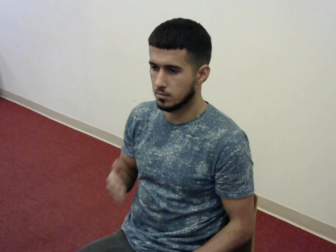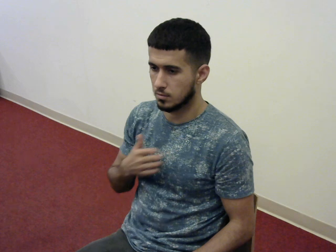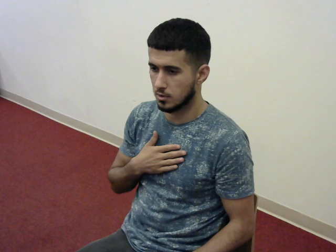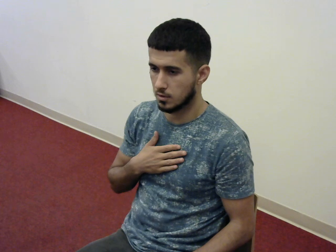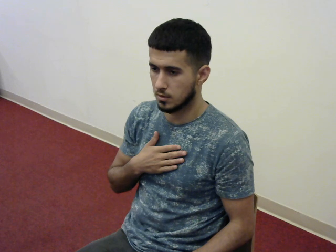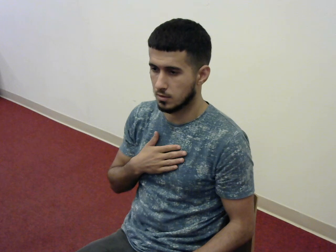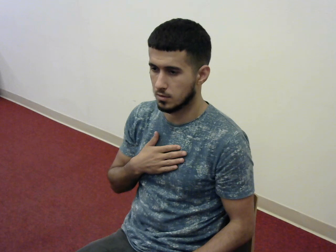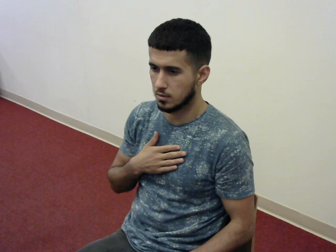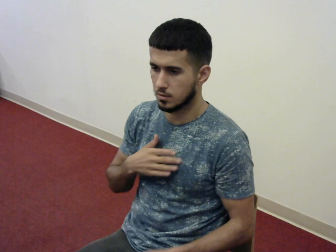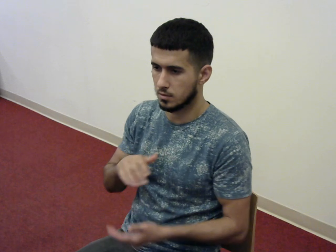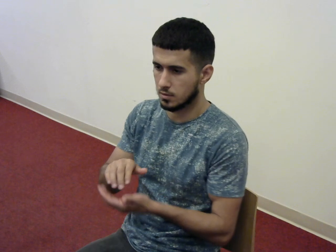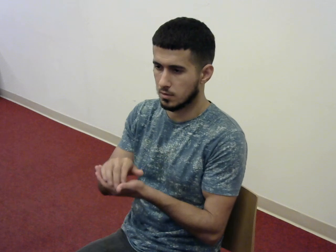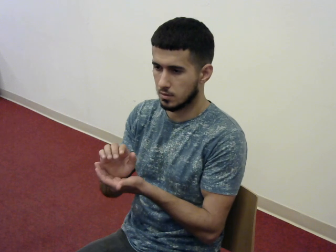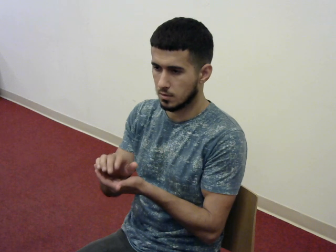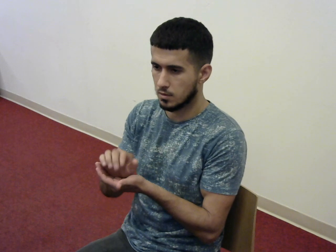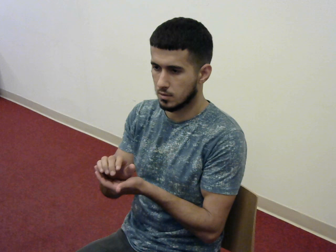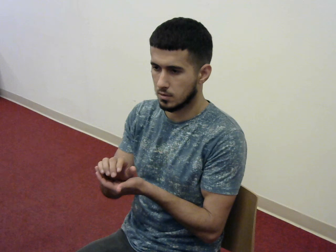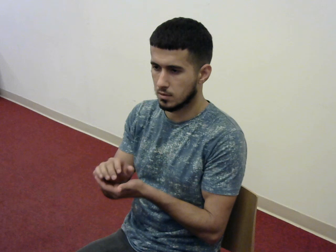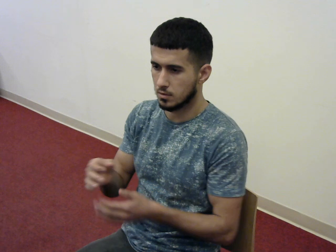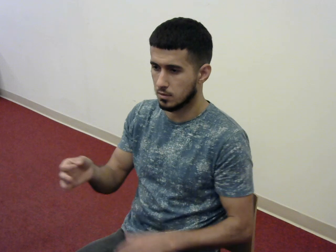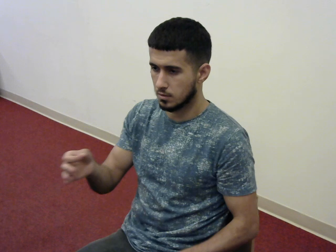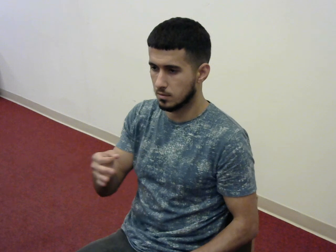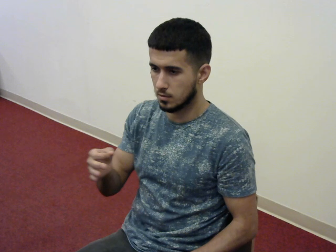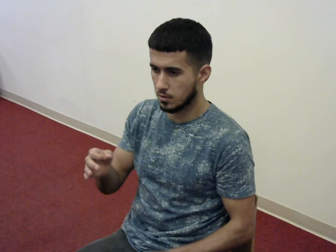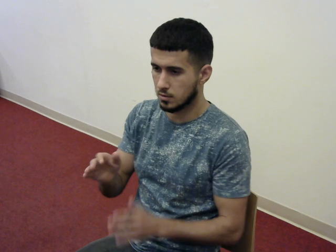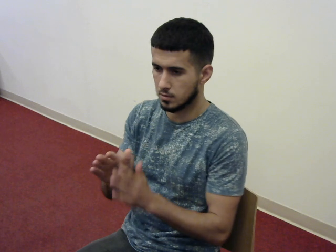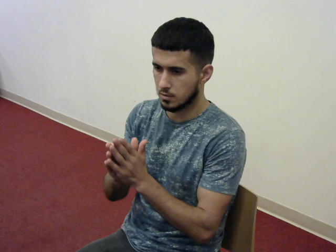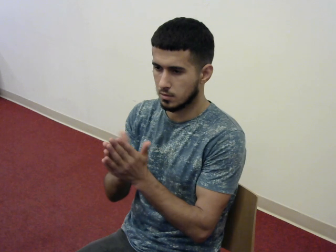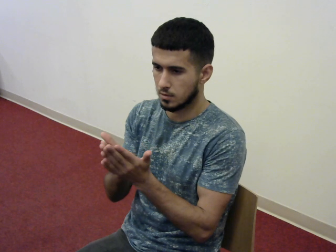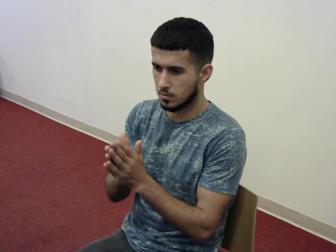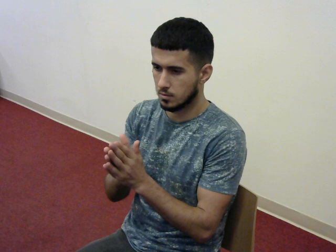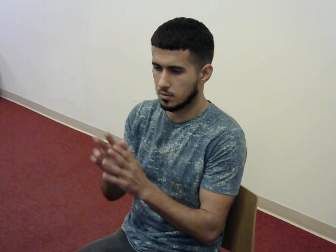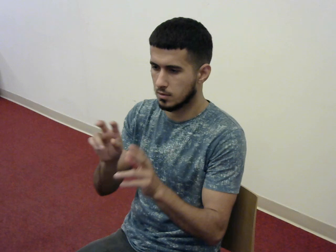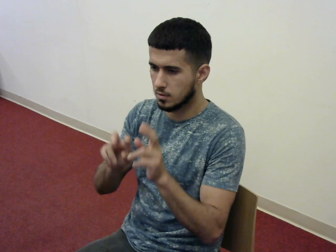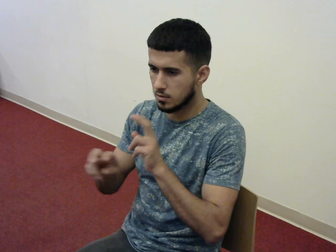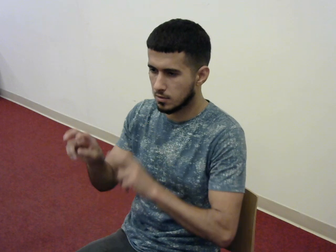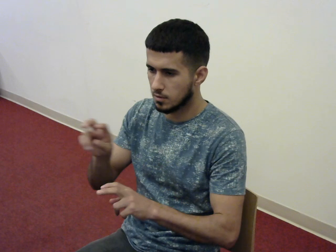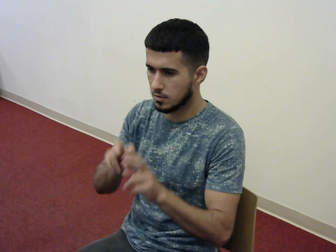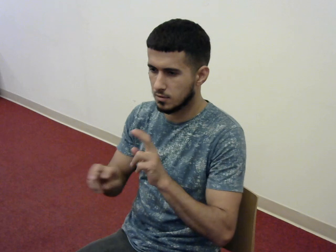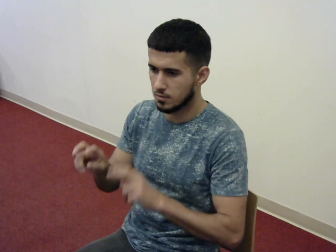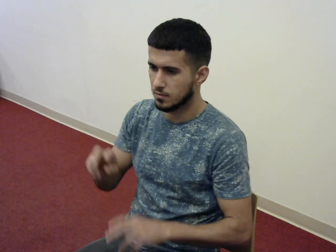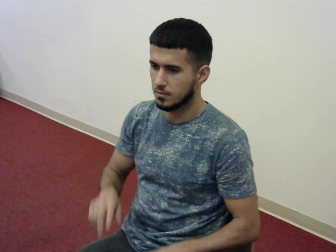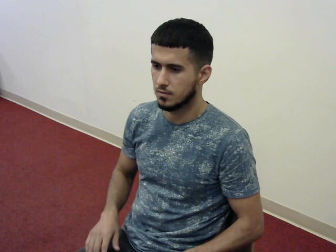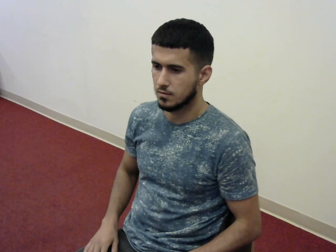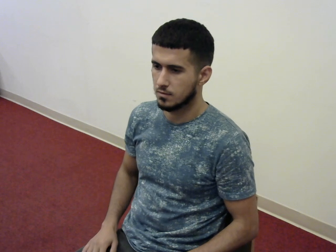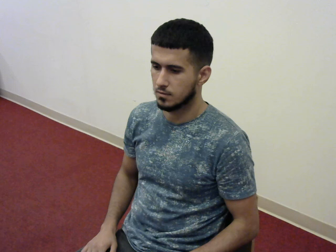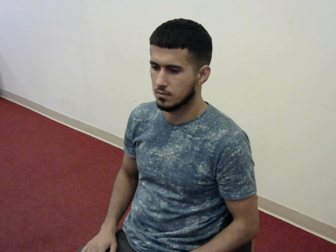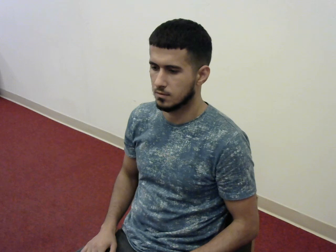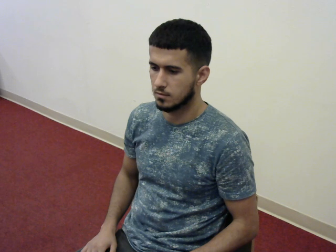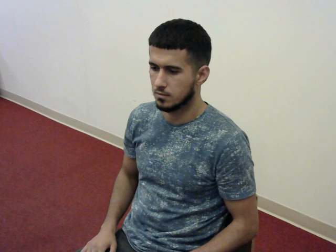Mən "Dəfinələr Adası" kitabını axtarıram